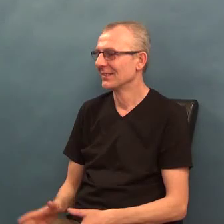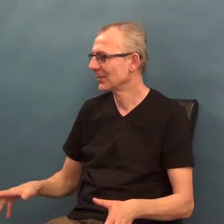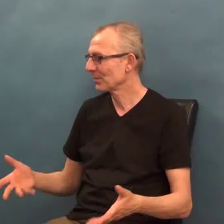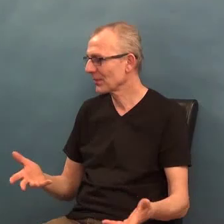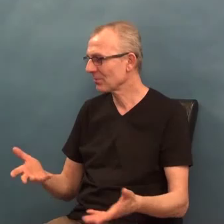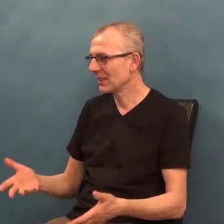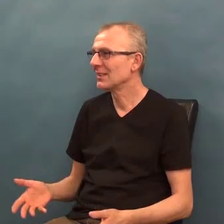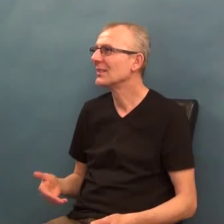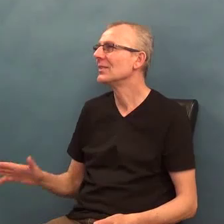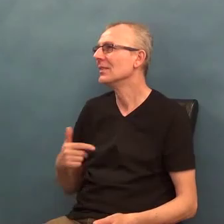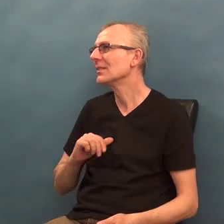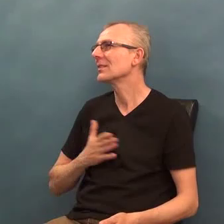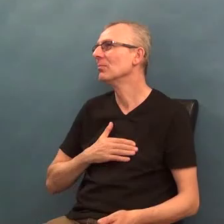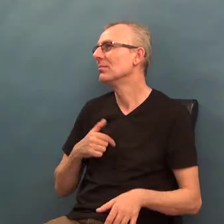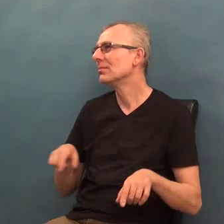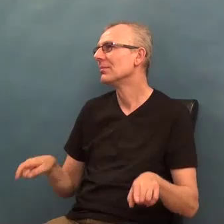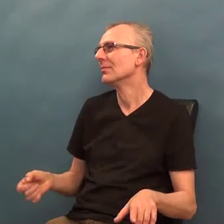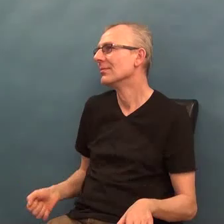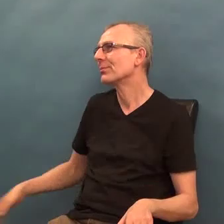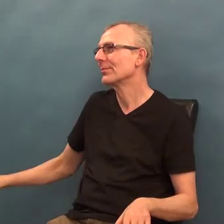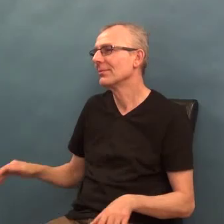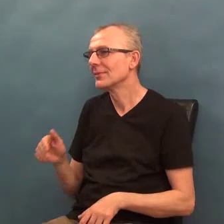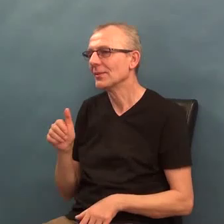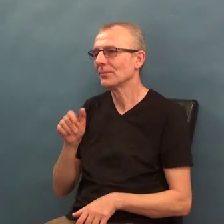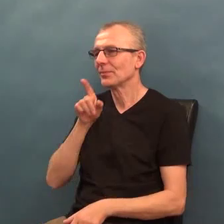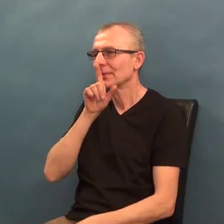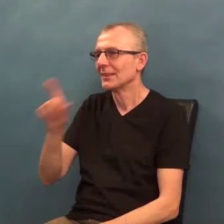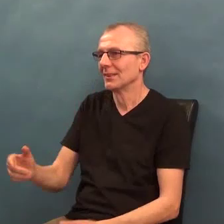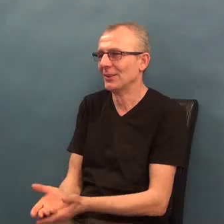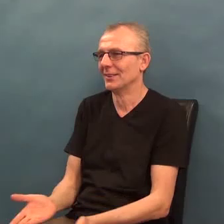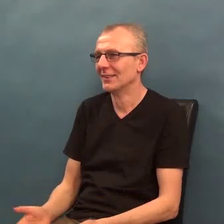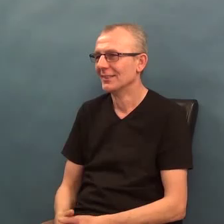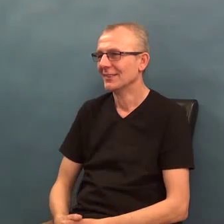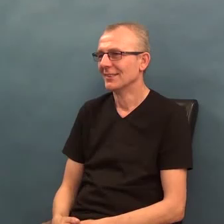Nie chce, żeby dziewczyna siedziała obok tej osoby, ta osoba woli siedzieć sama i już.